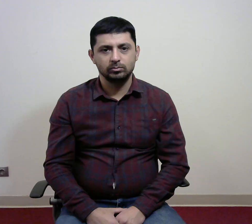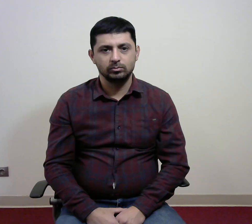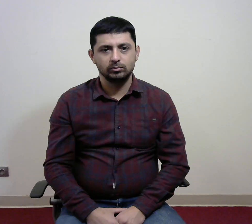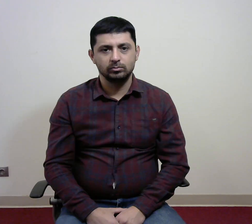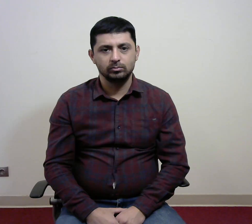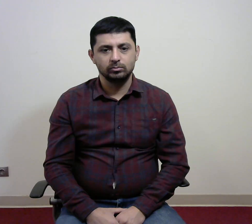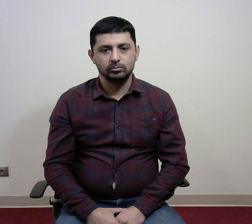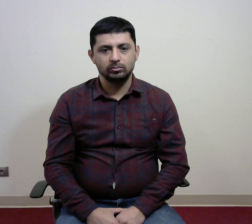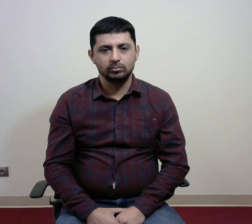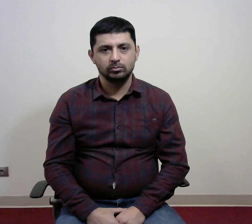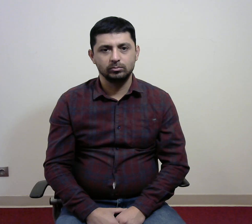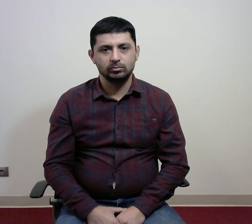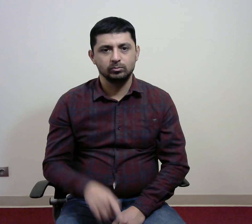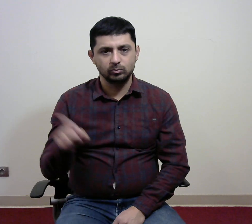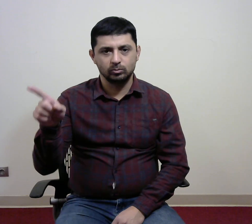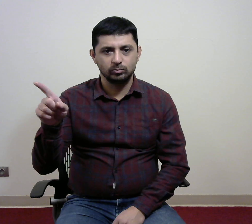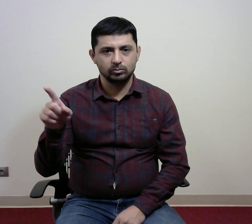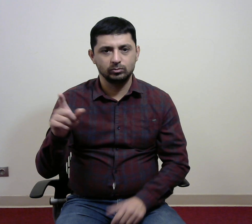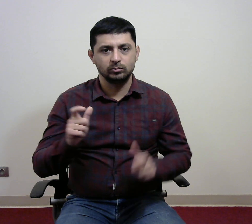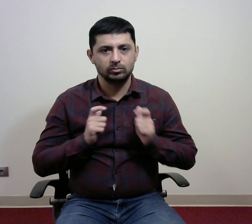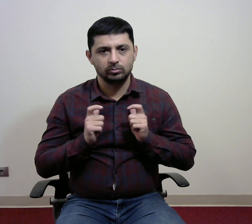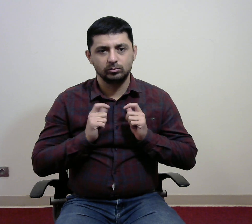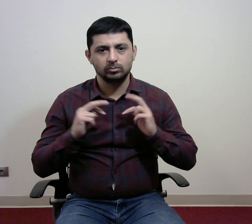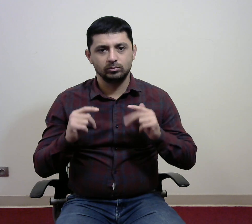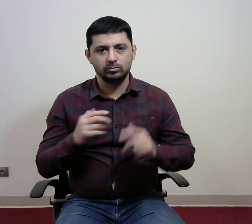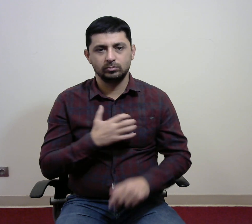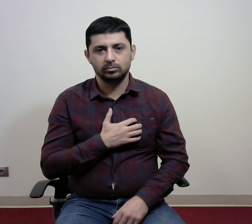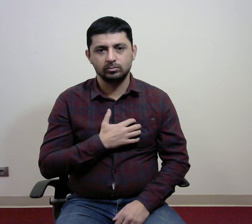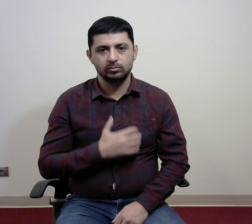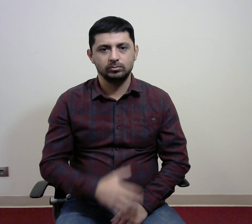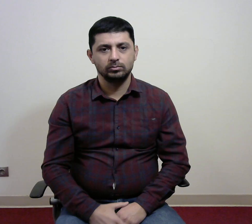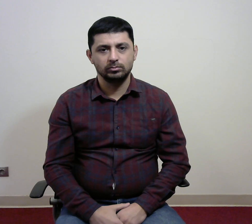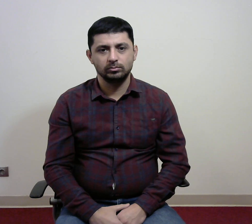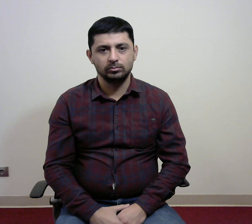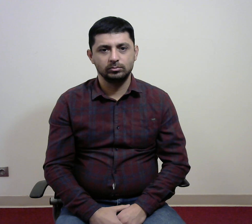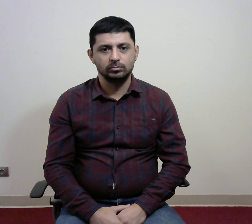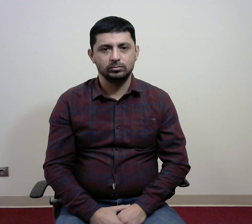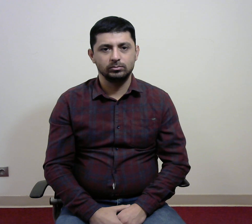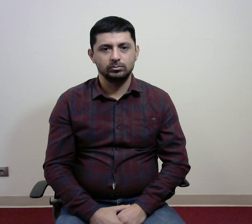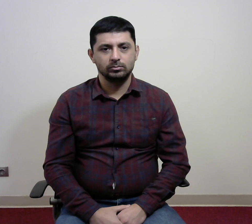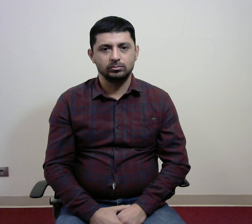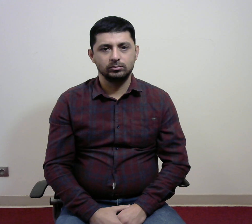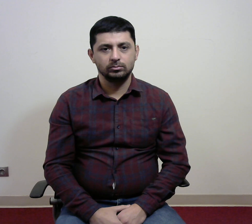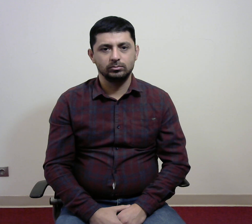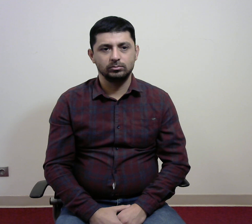O köynəyini dəyişmək istəyir